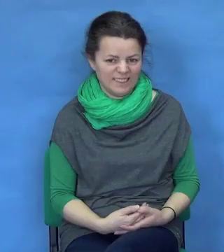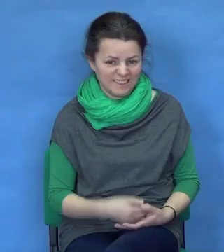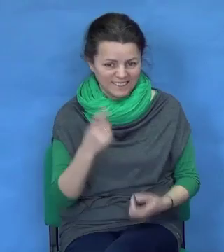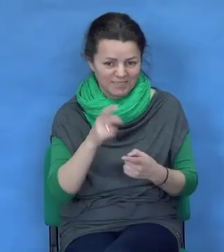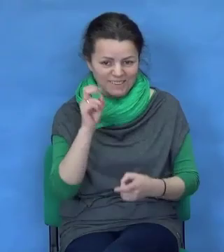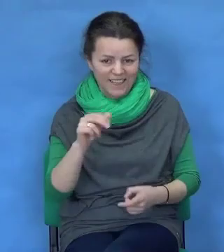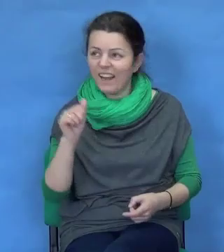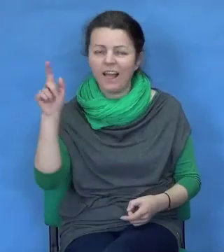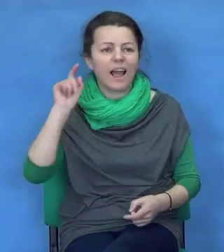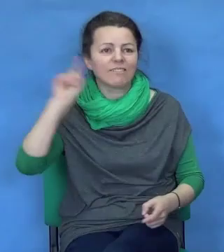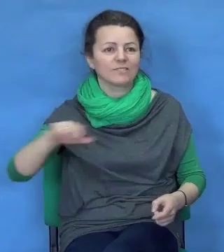Czasami tak się robi, bez zwracania uwagi na ostrzeżenia.